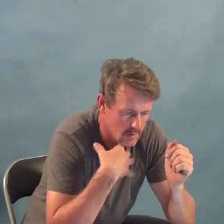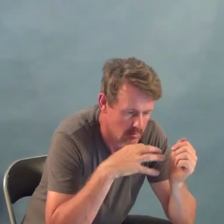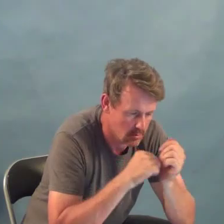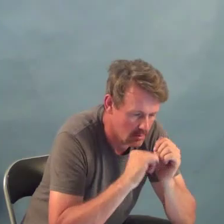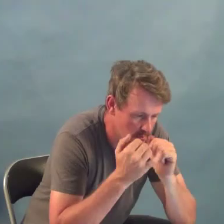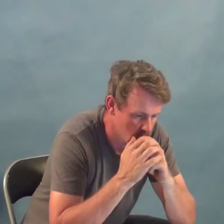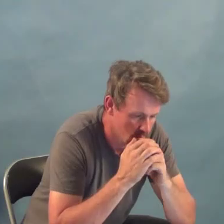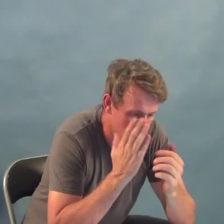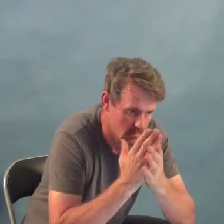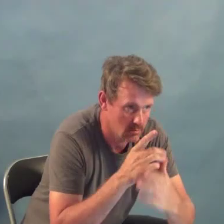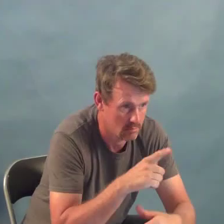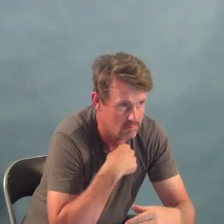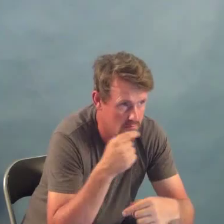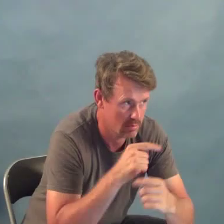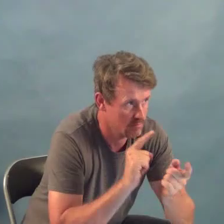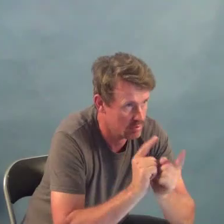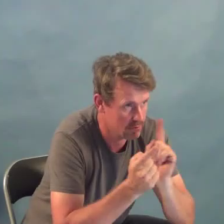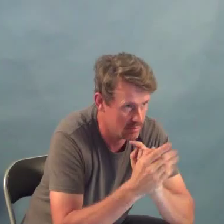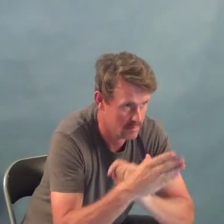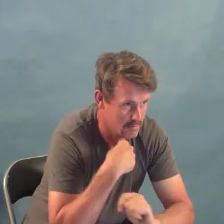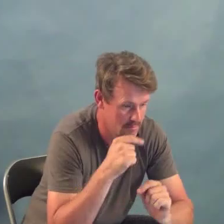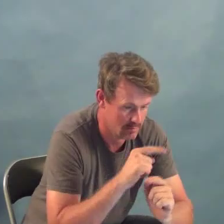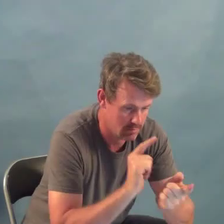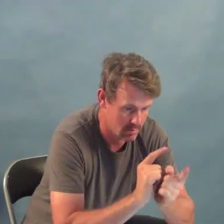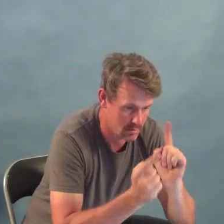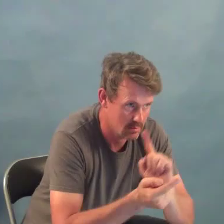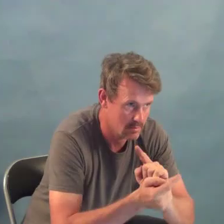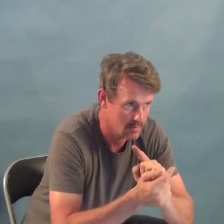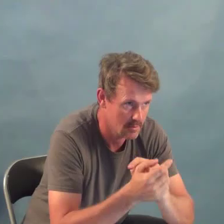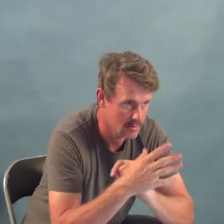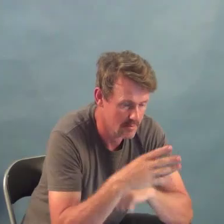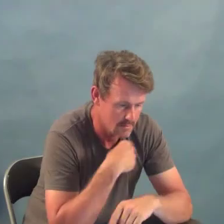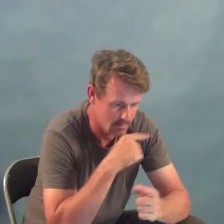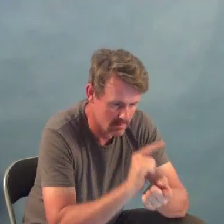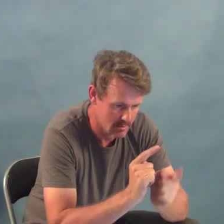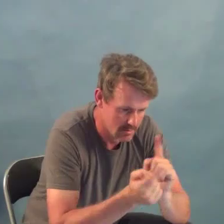My razem musimy się spotkać.